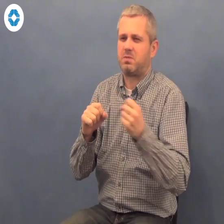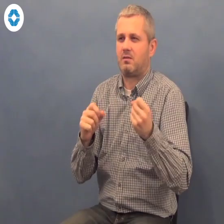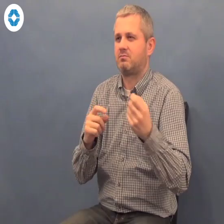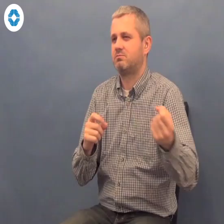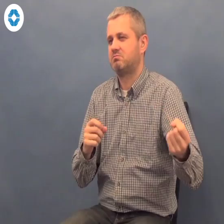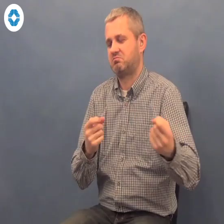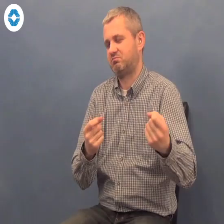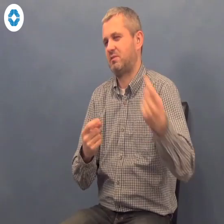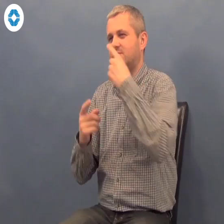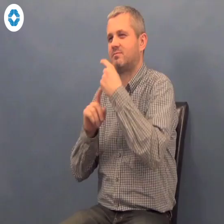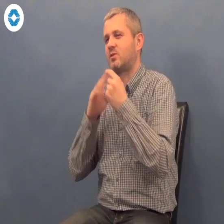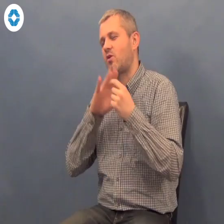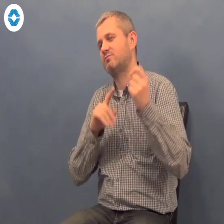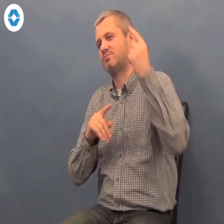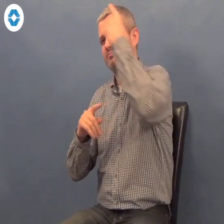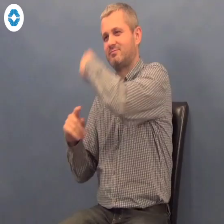Na kota rzucono kosz.